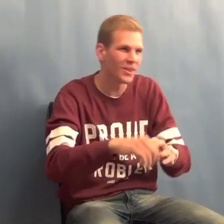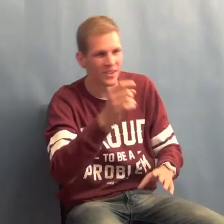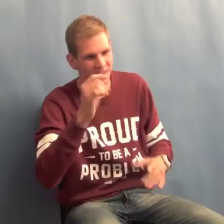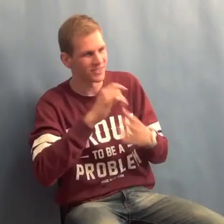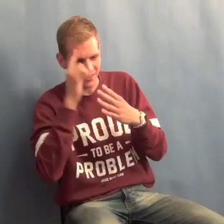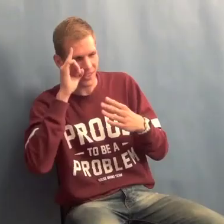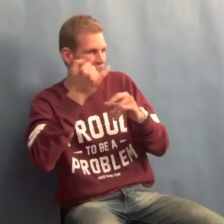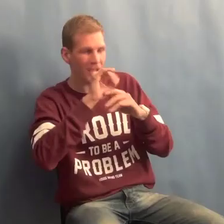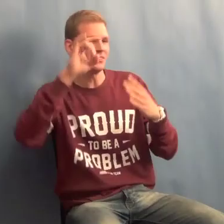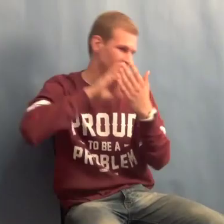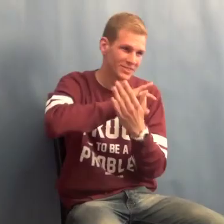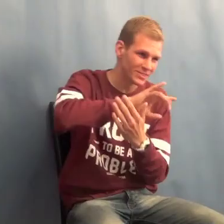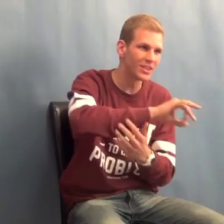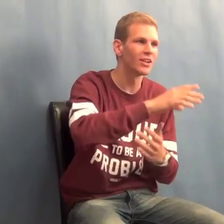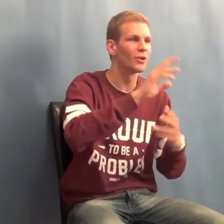Pobiegł, zastanawiał się, co tu wymyślić.